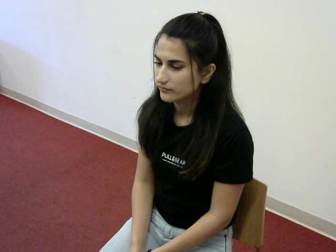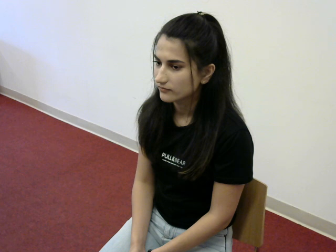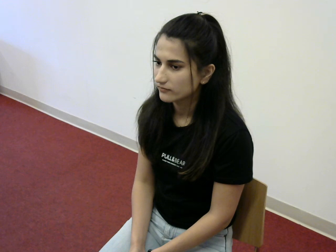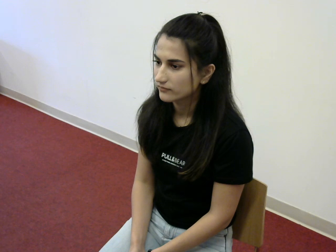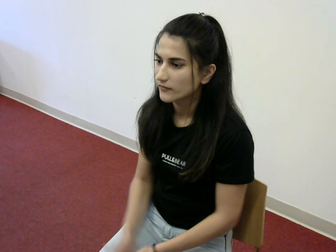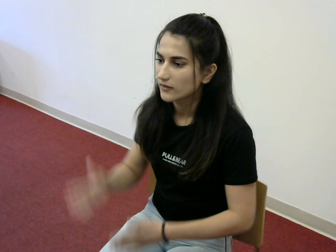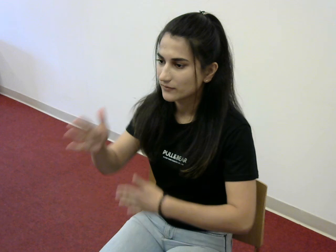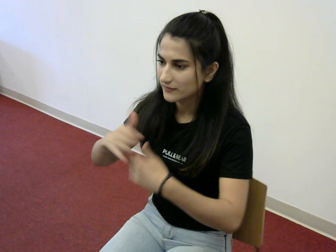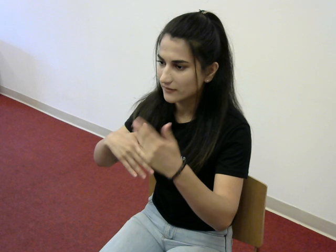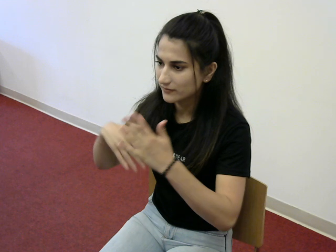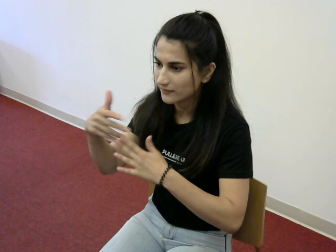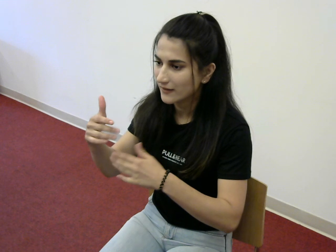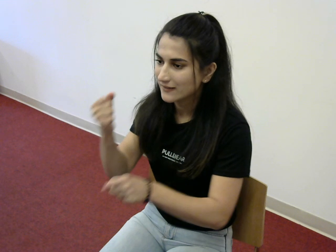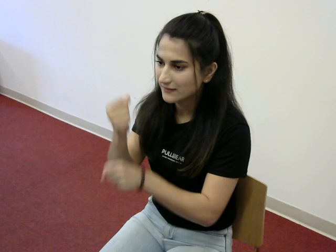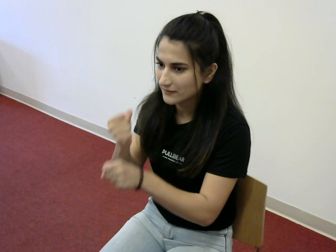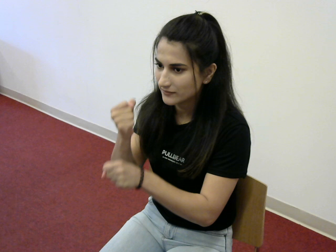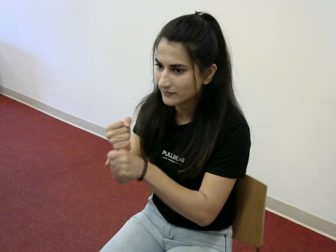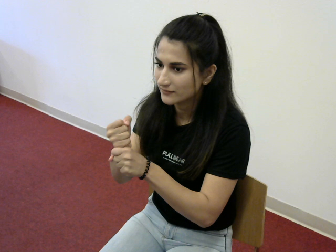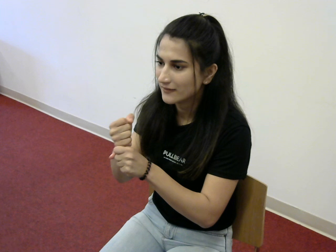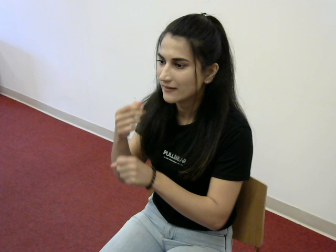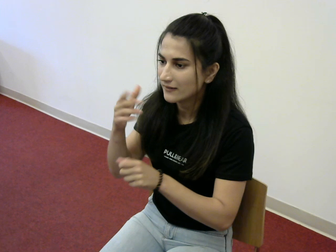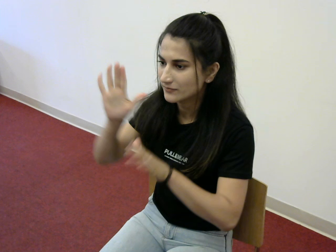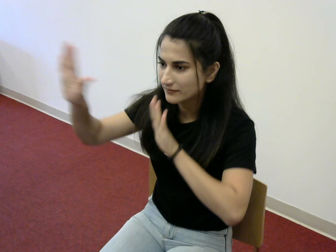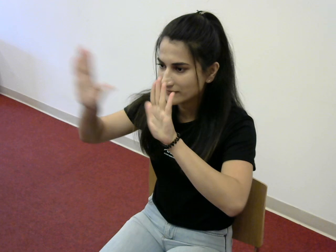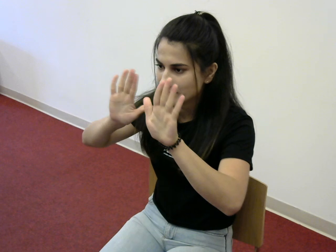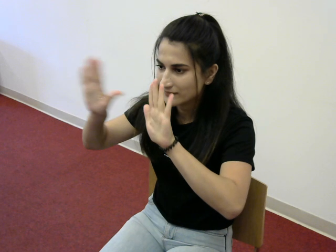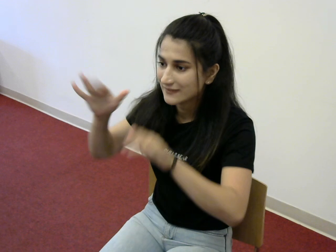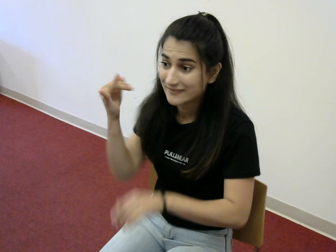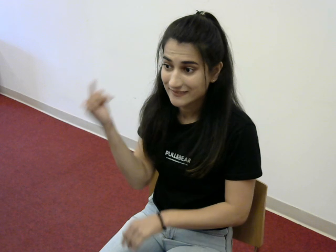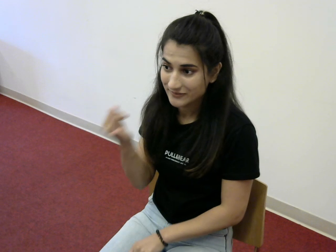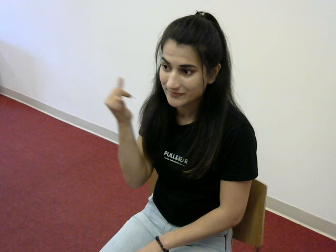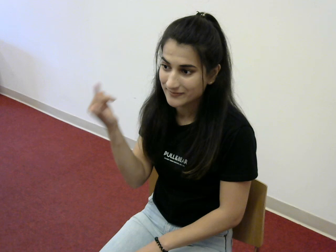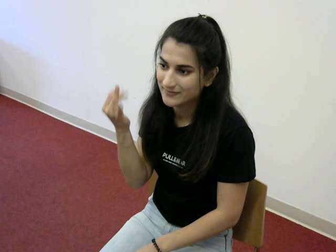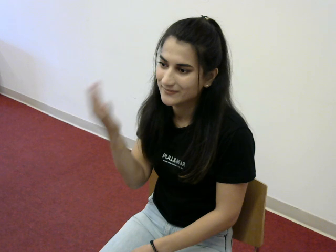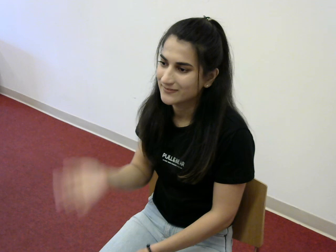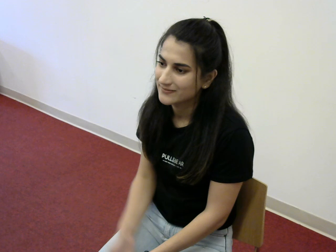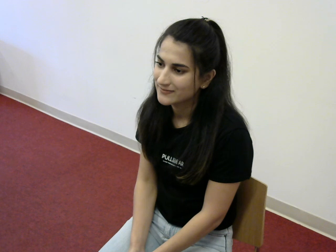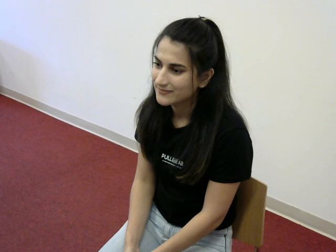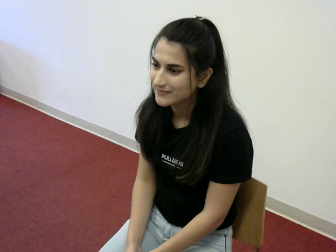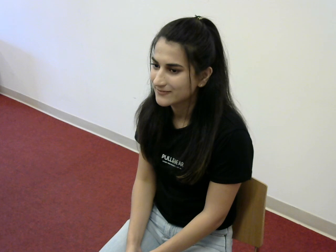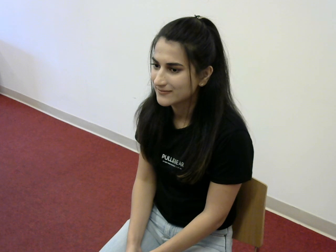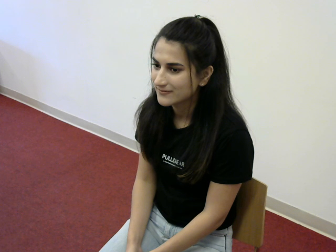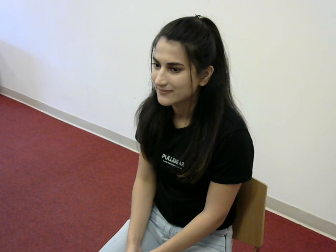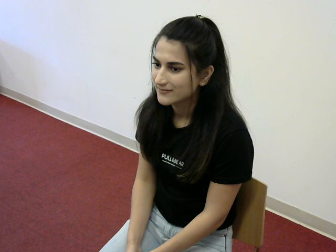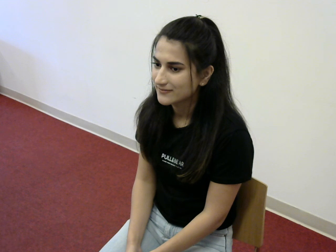Əl işləri sərgisi maraqlı idi